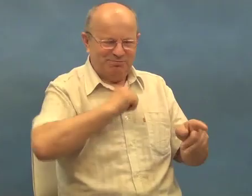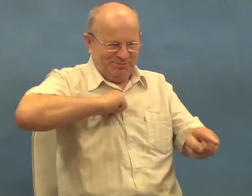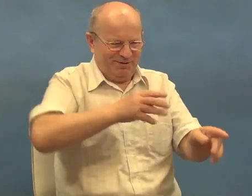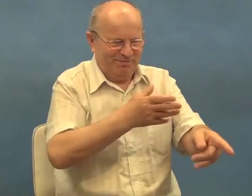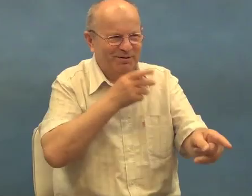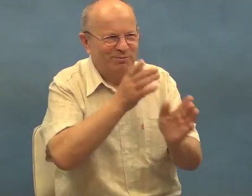Super migasz.